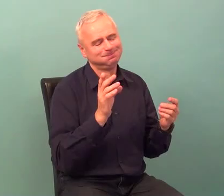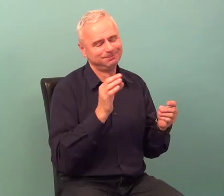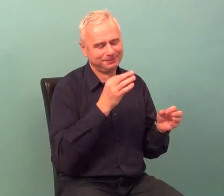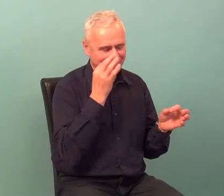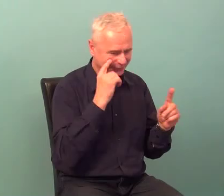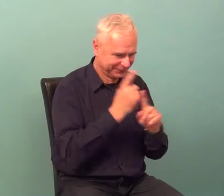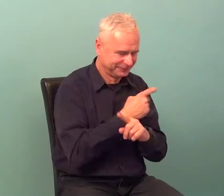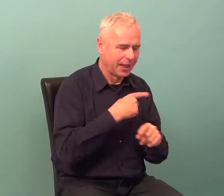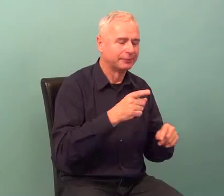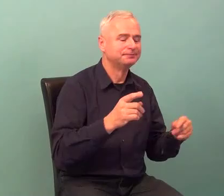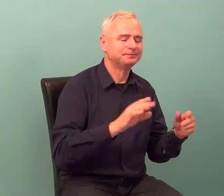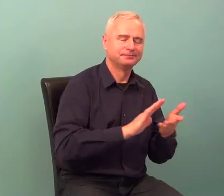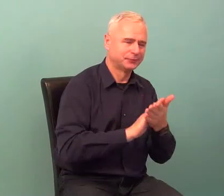Nie, pomyłka, przepraszam, poprawię.